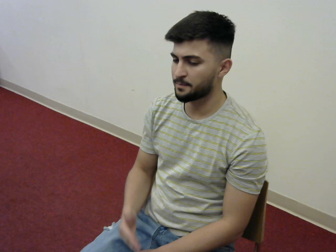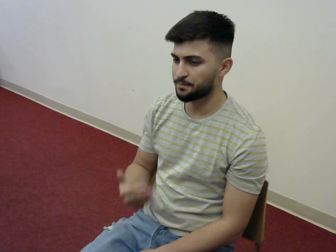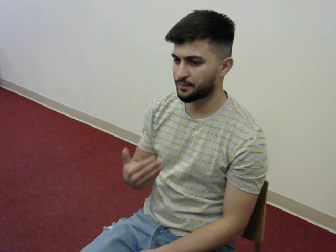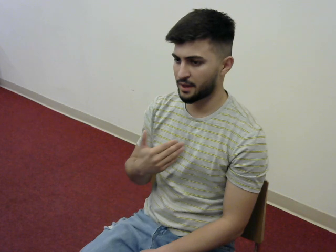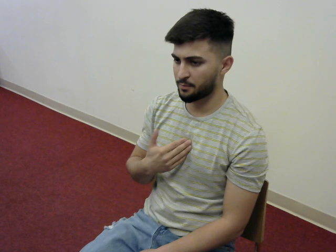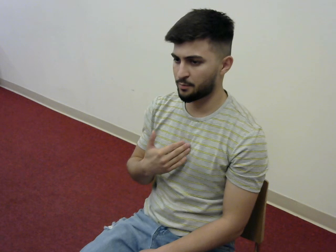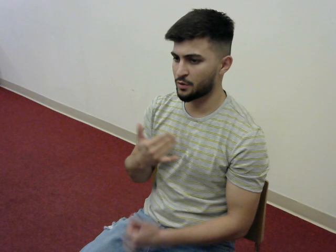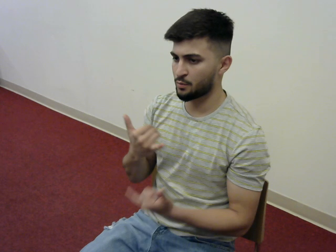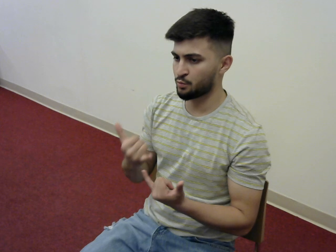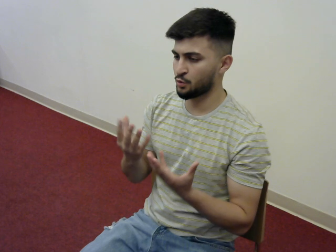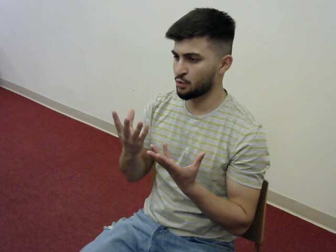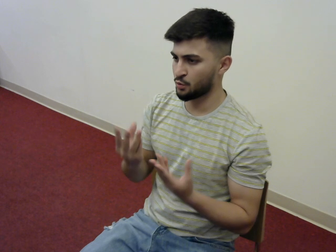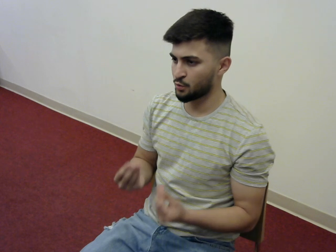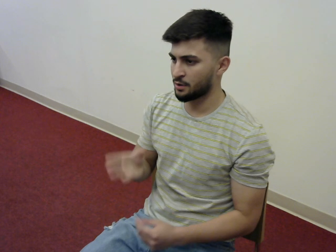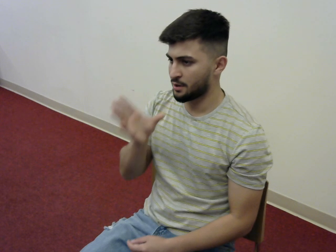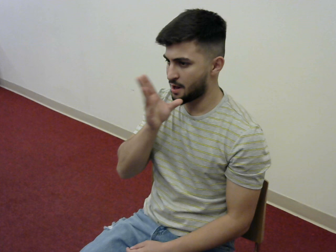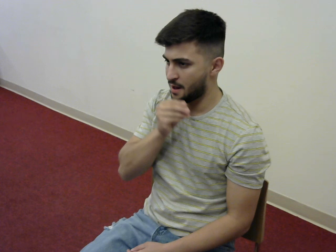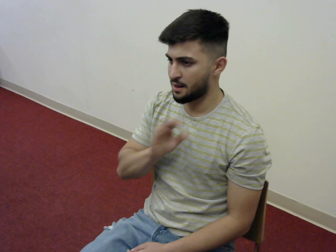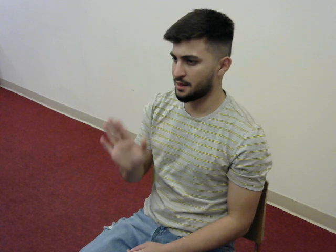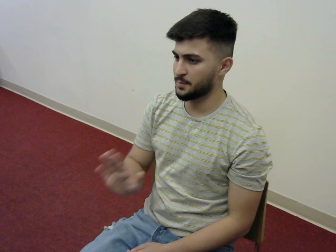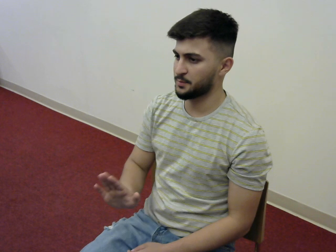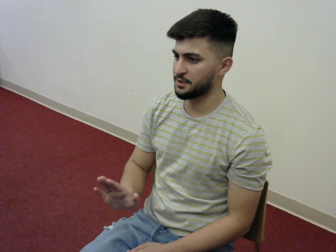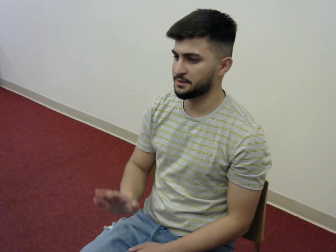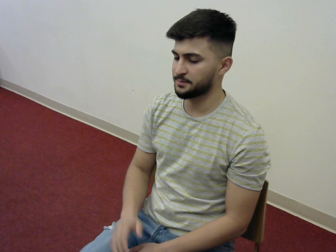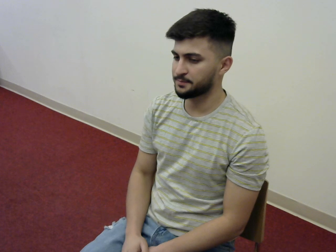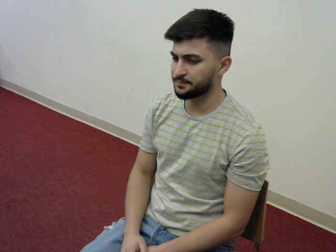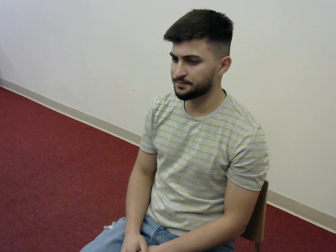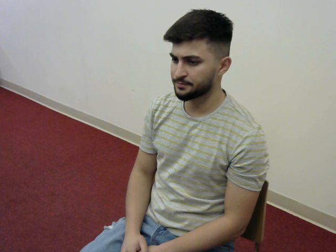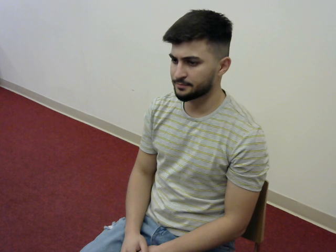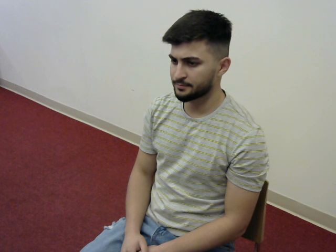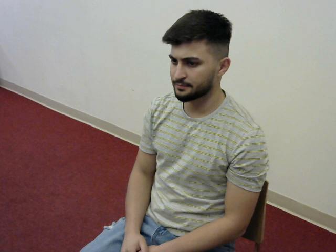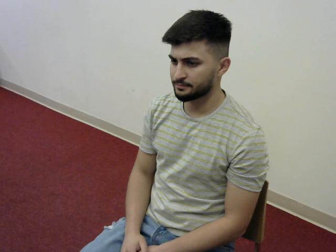Məndə bu gün alınmır